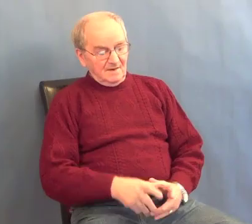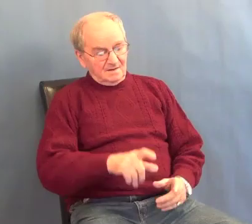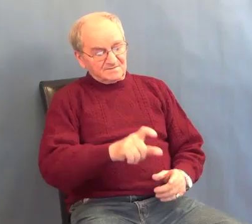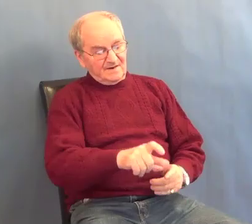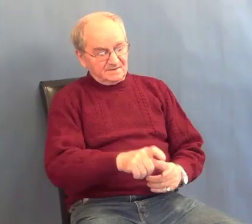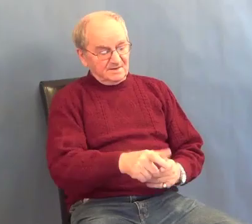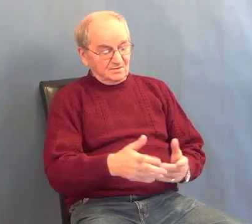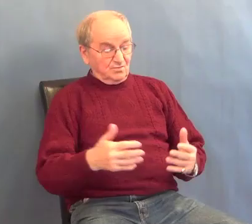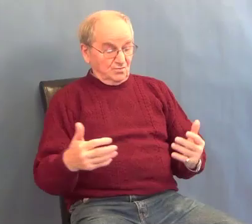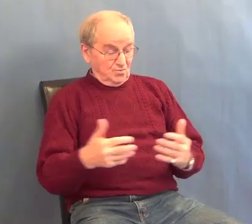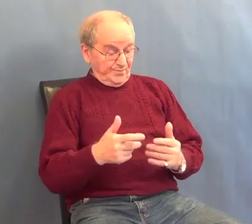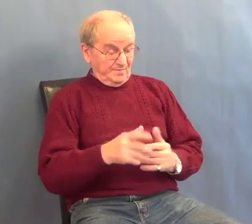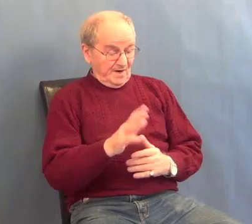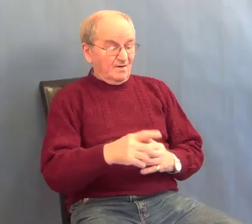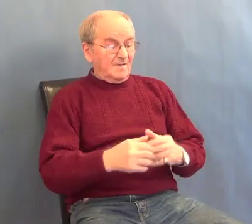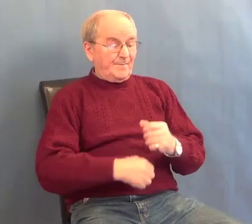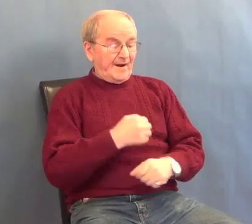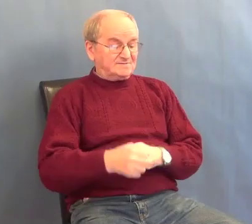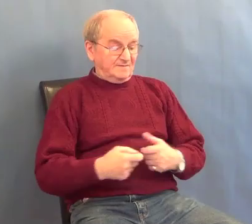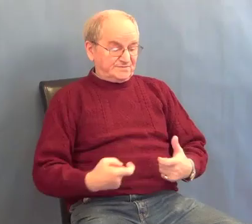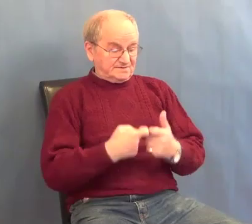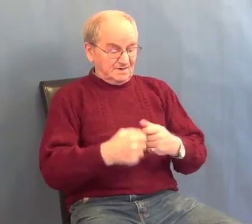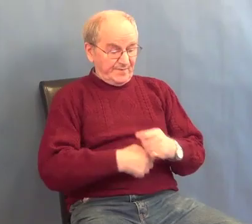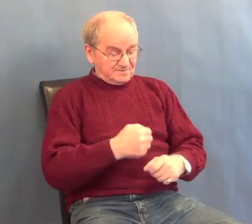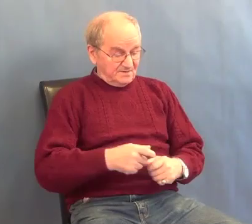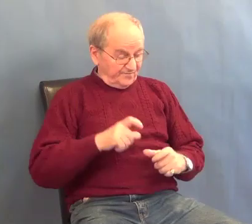W czwartek klub, ale przeszkadza mi praca.